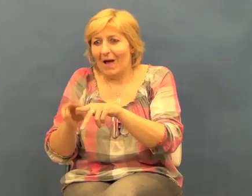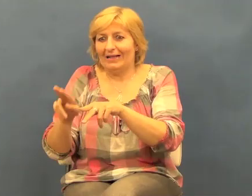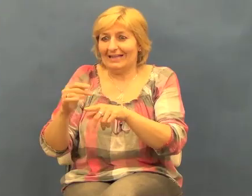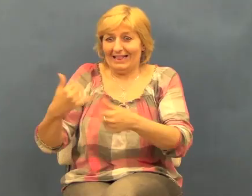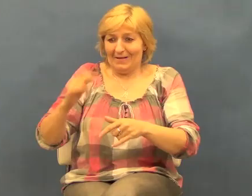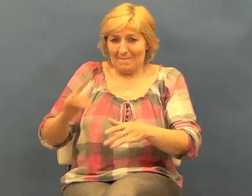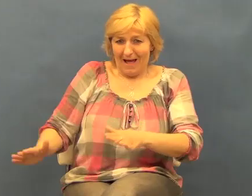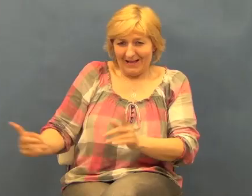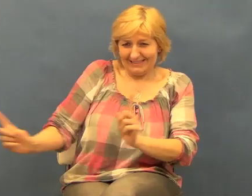Ale mały chłopiec akurat się przyplątał.